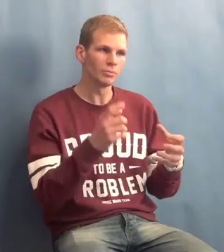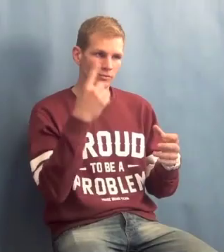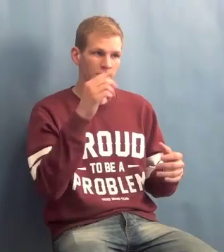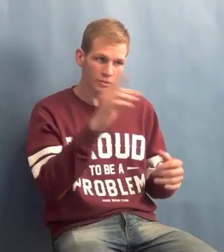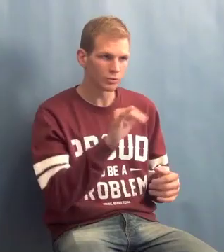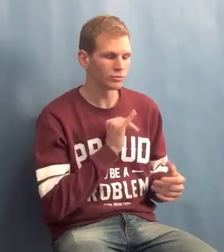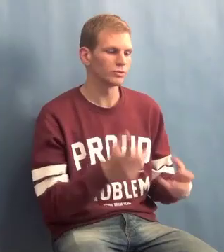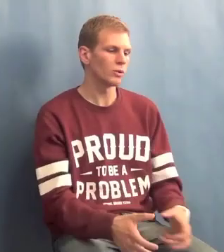Trzeba się zatrzymać, jak ktoś biegnie.